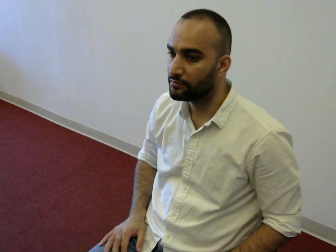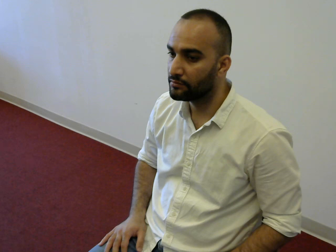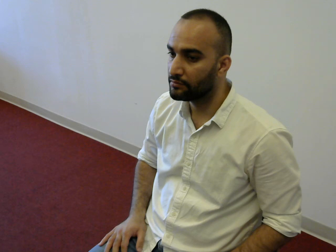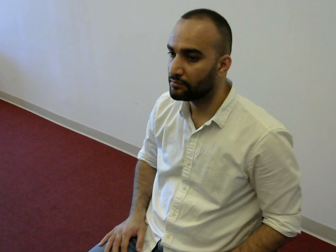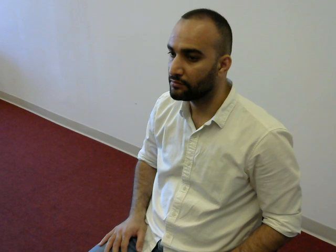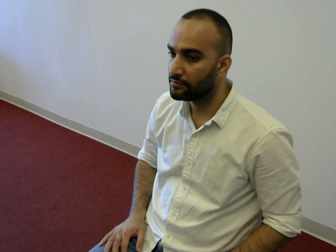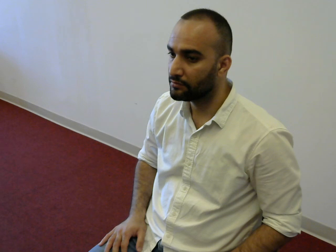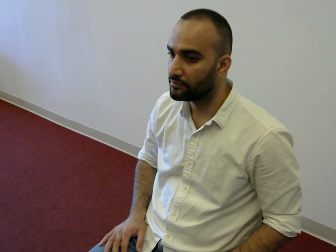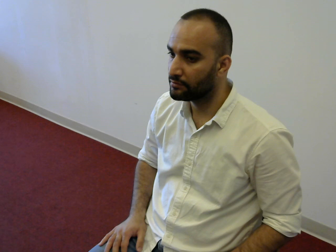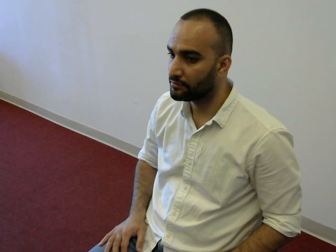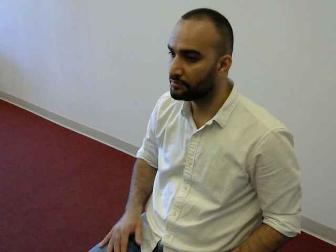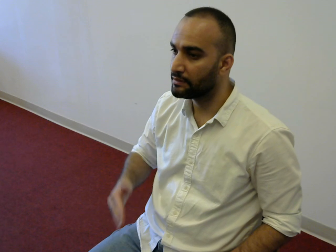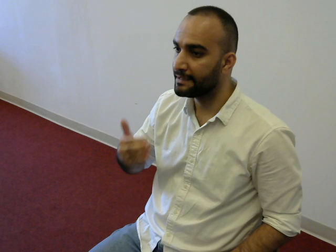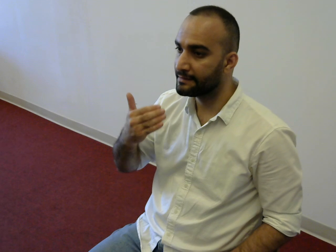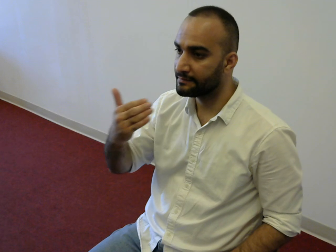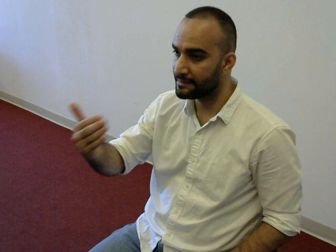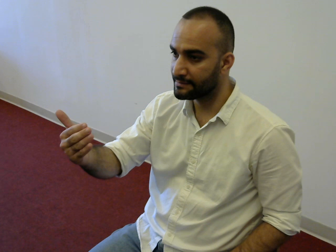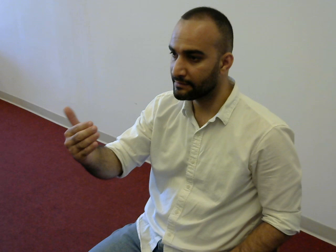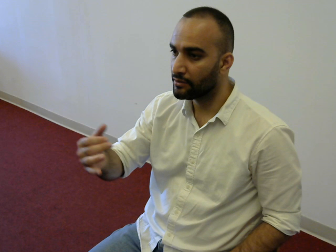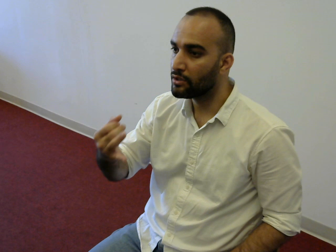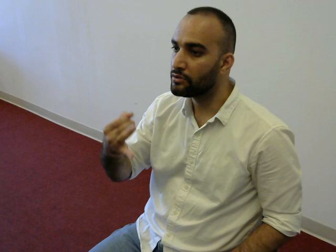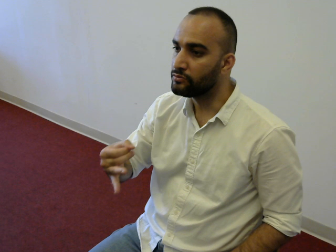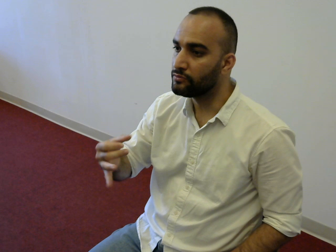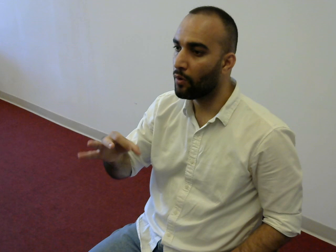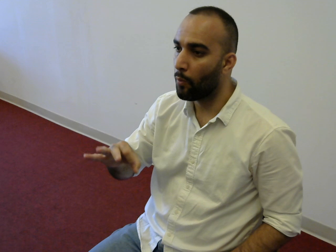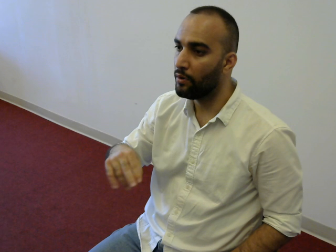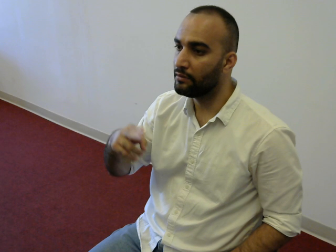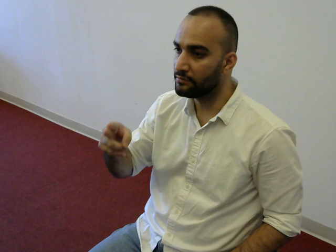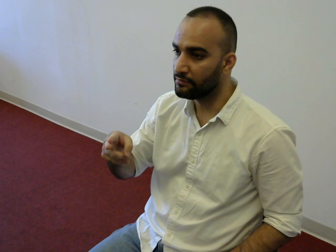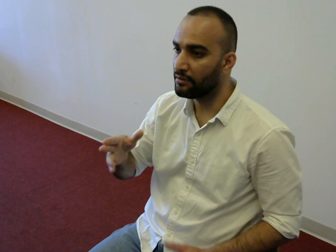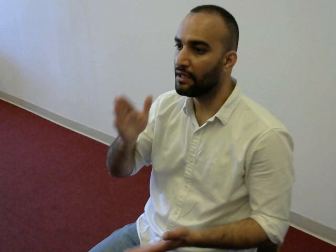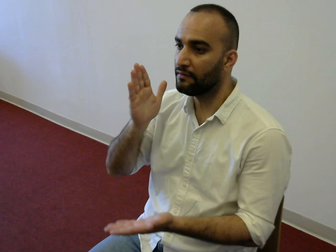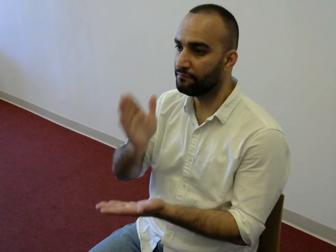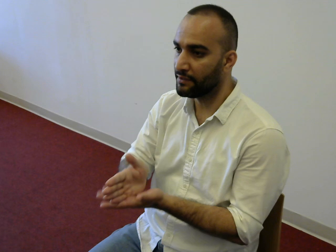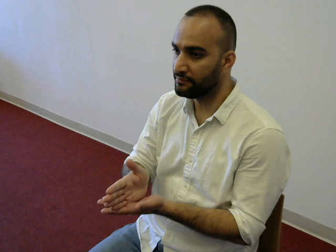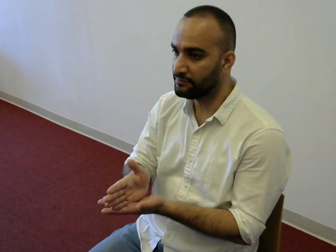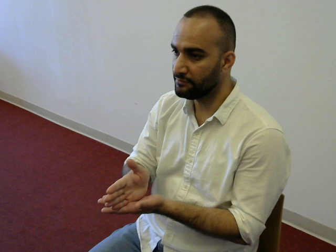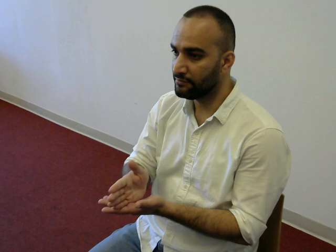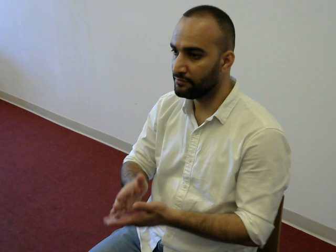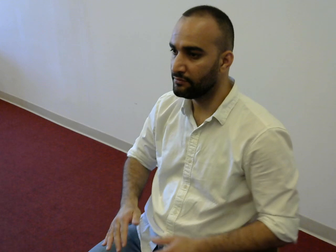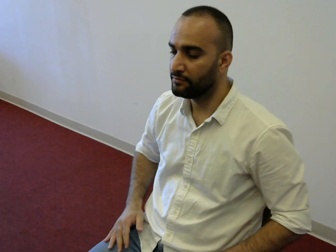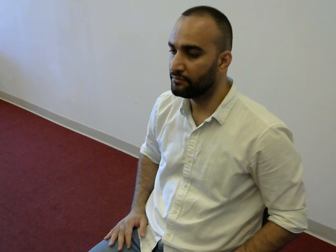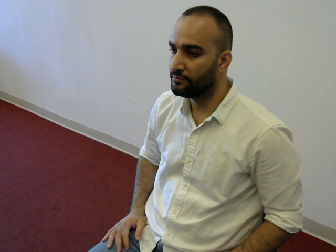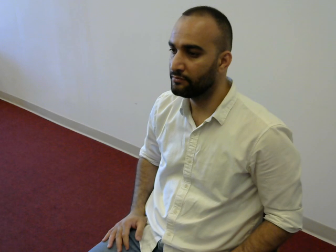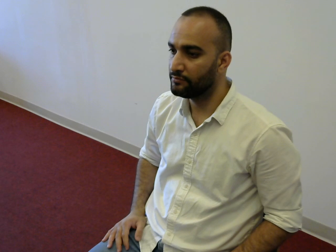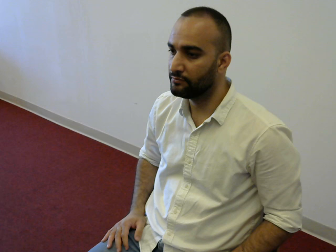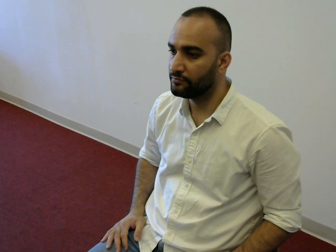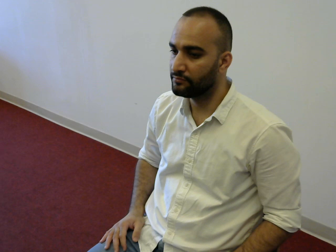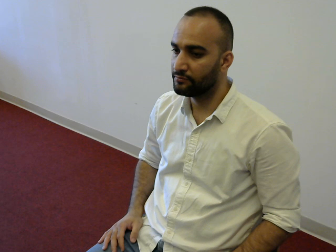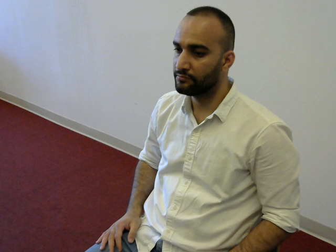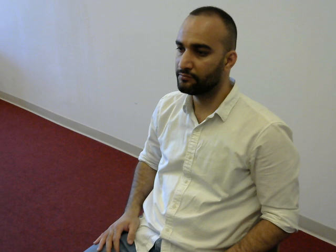Sizdə yod varmı?